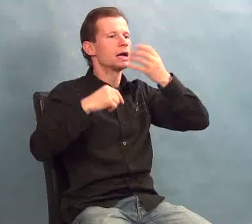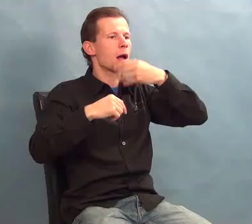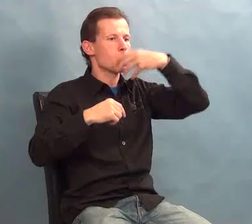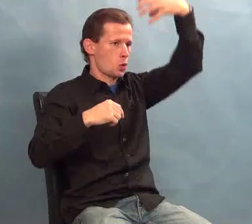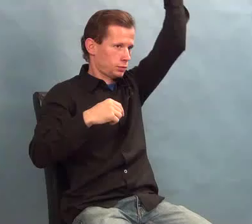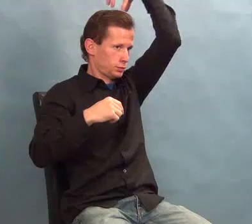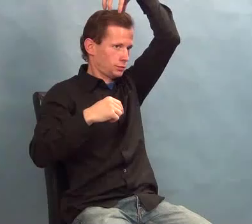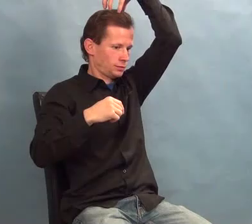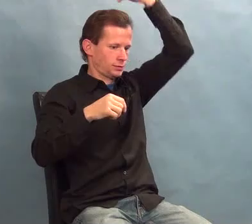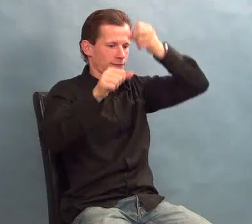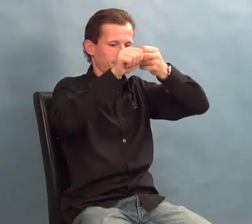Myszka Miki miała na głowie jabłko.